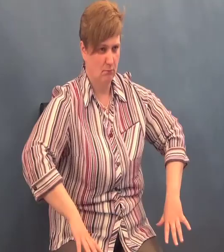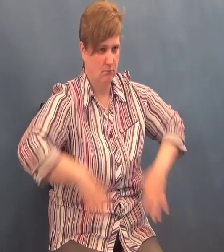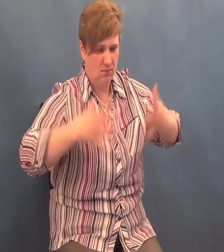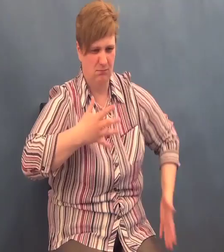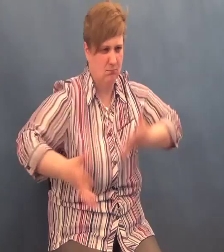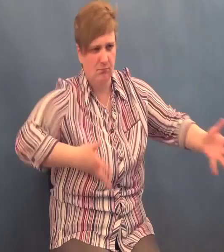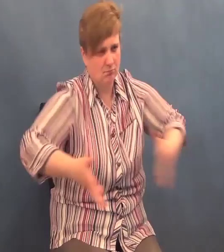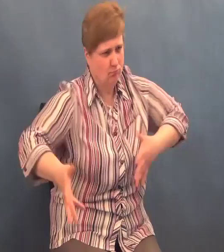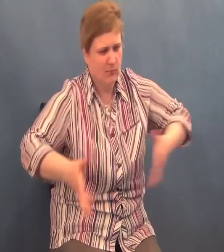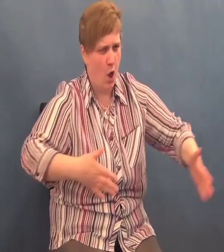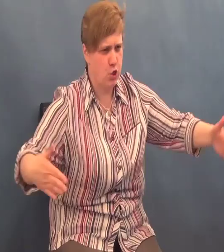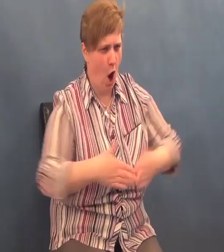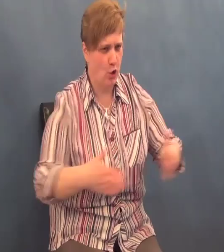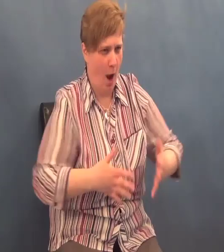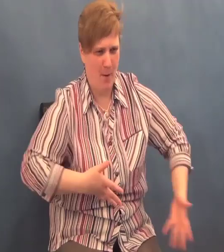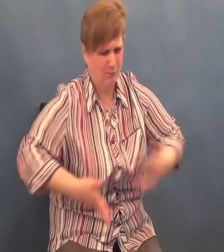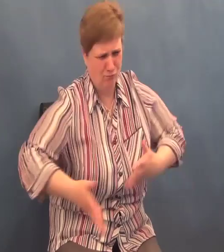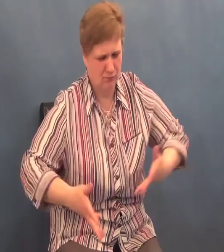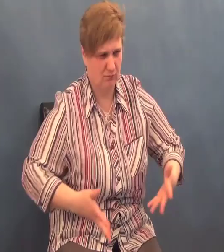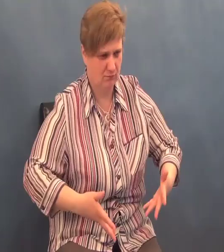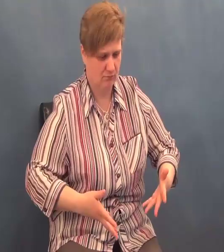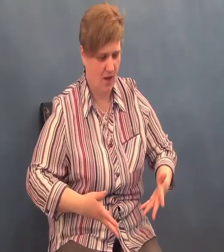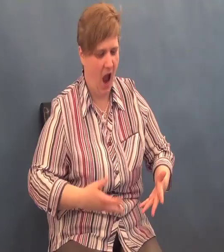Zdenerwowany idzie szybko do domu.